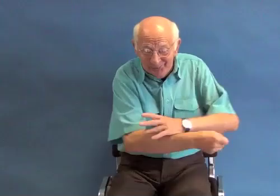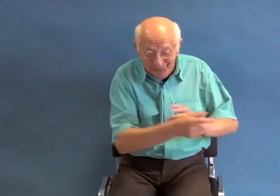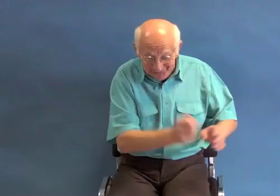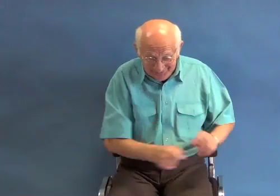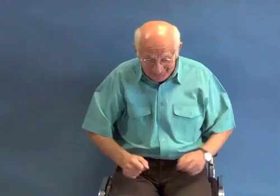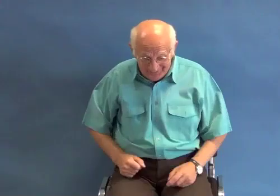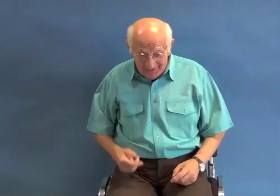Wkłada tam.